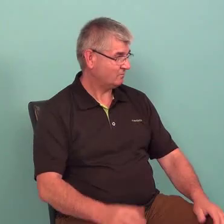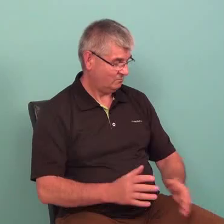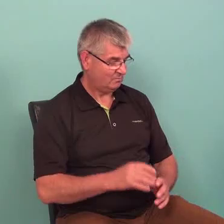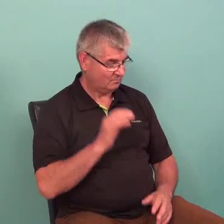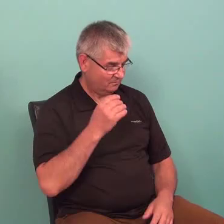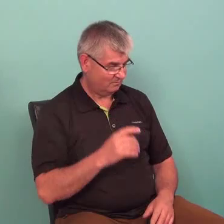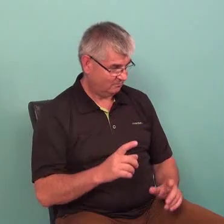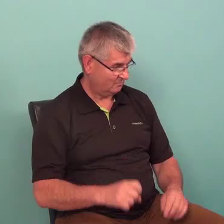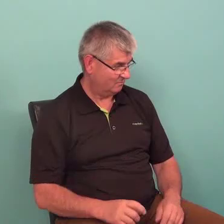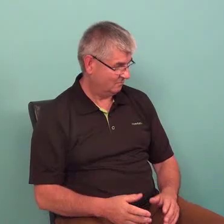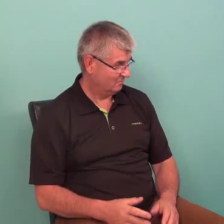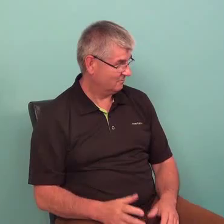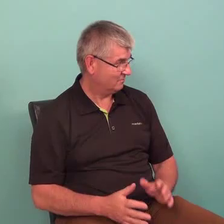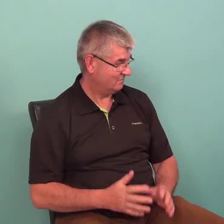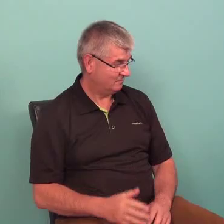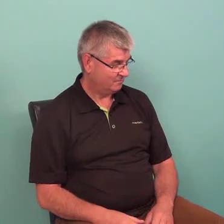Już zapamiętałem i będę migał.